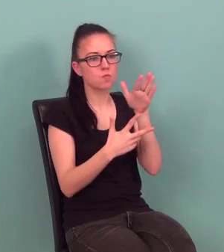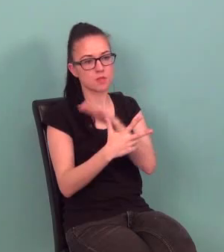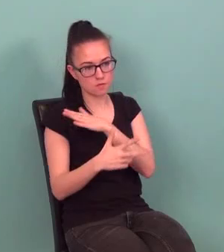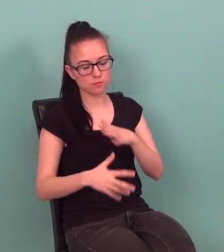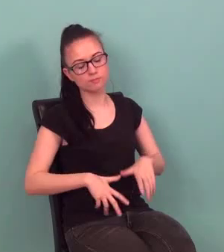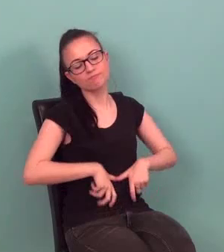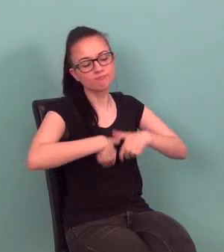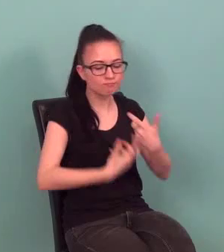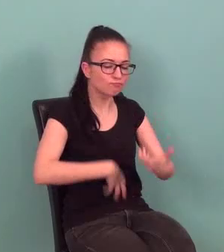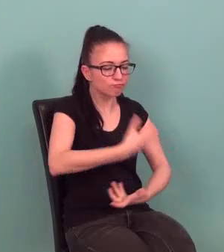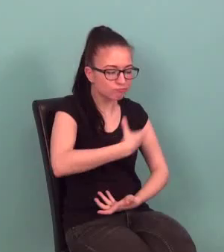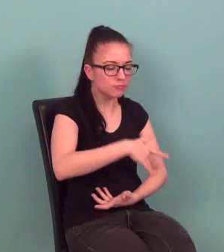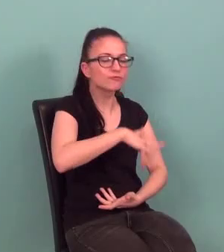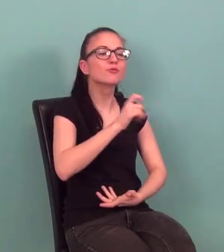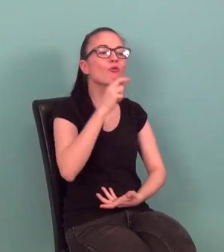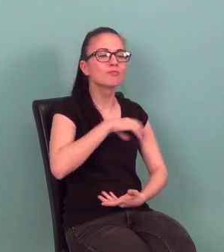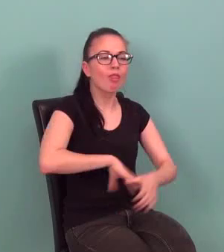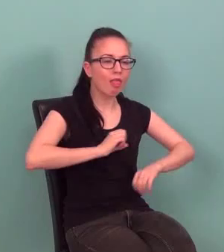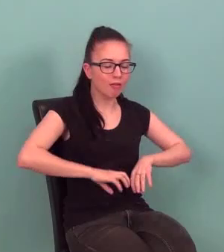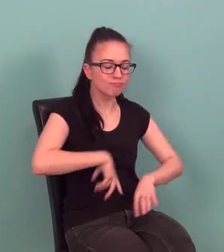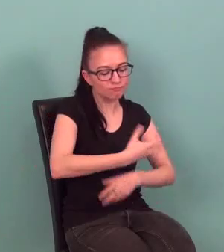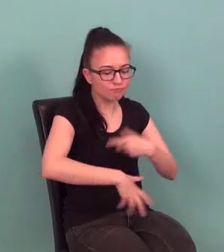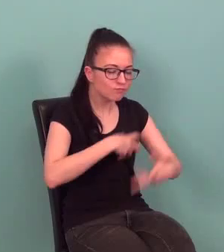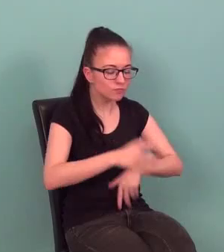Wrzuca wszystkie gruszki do kosza.